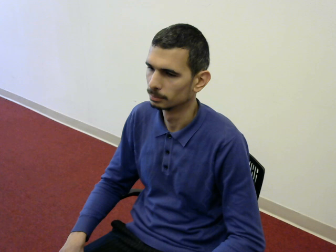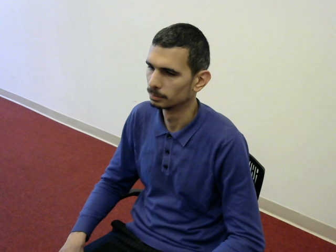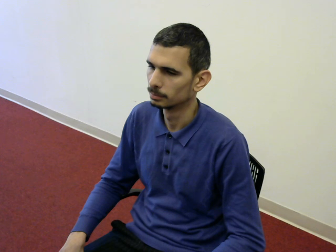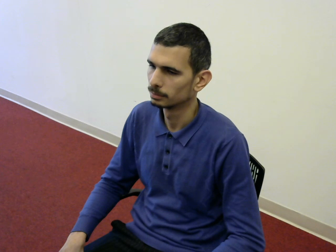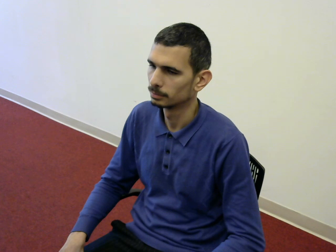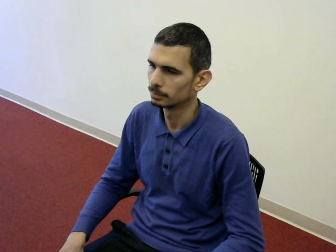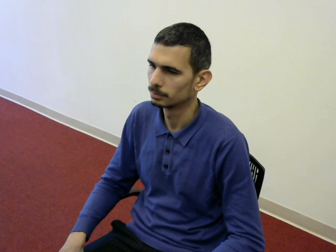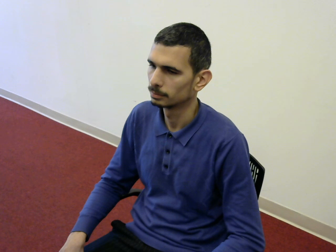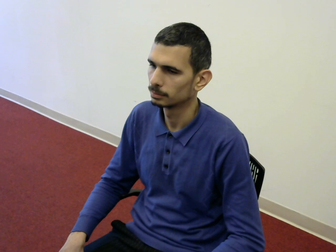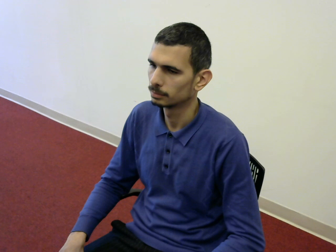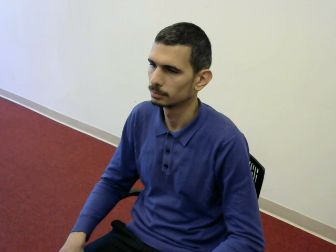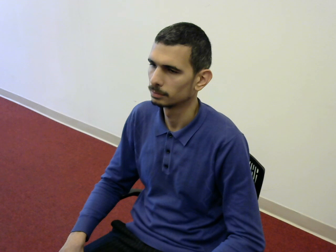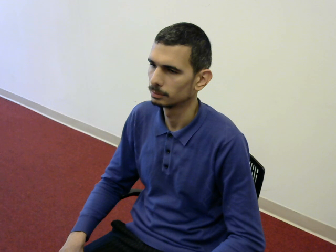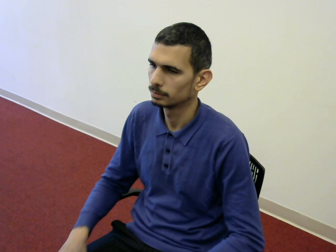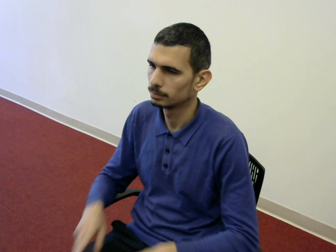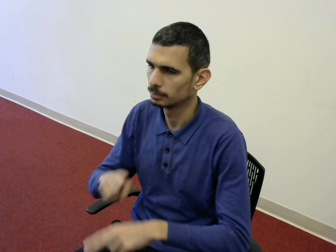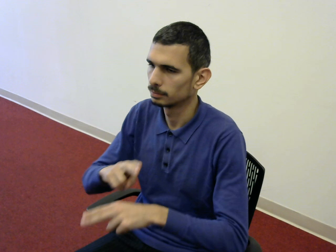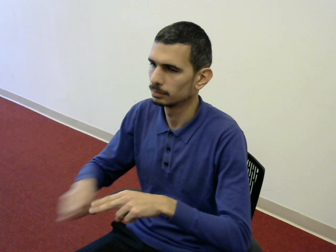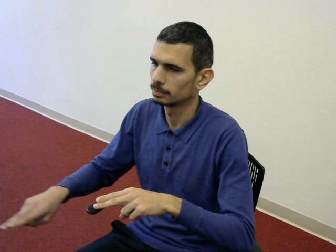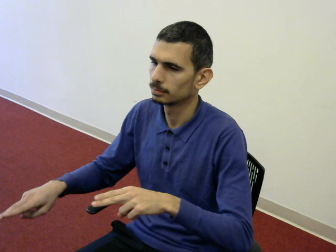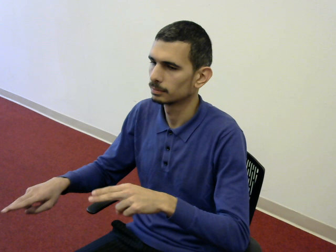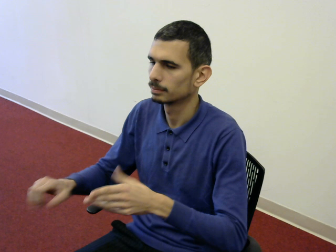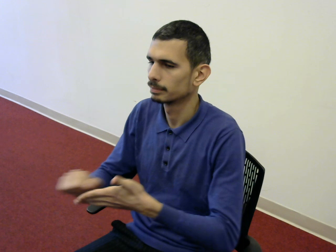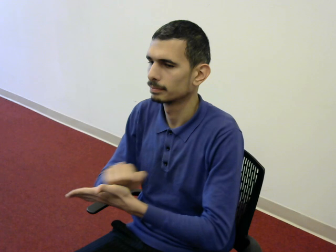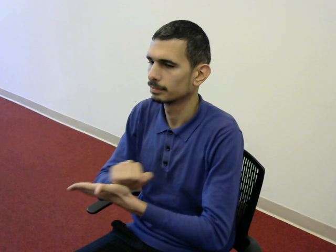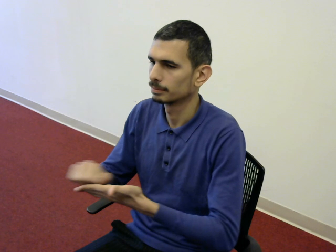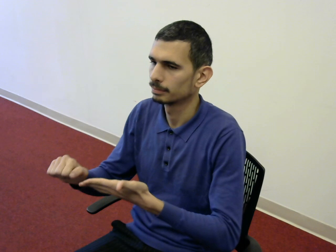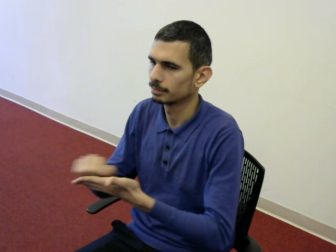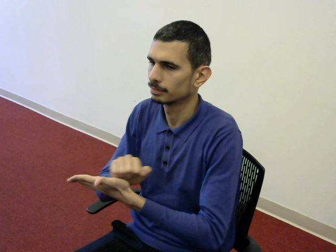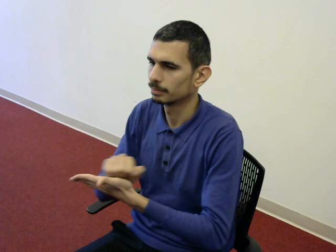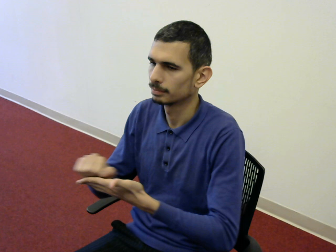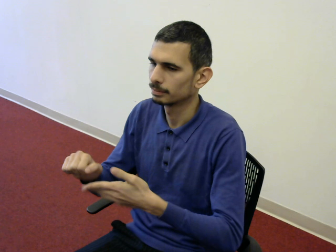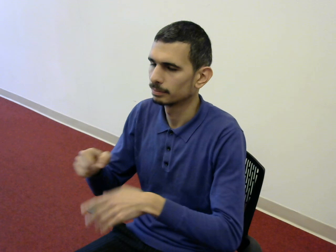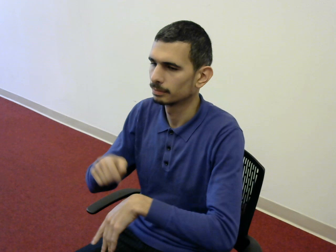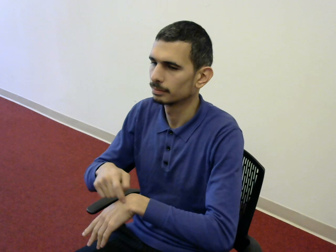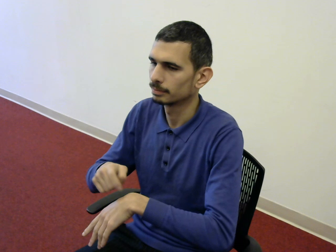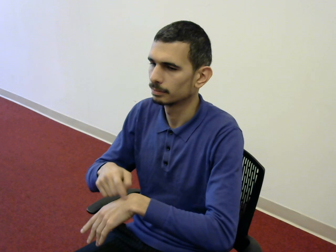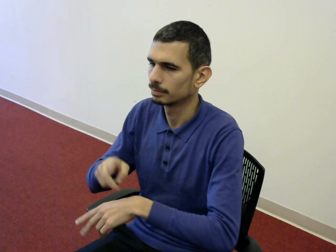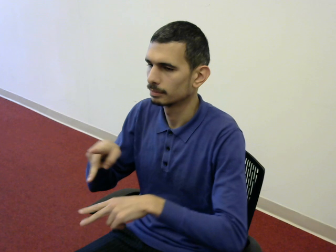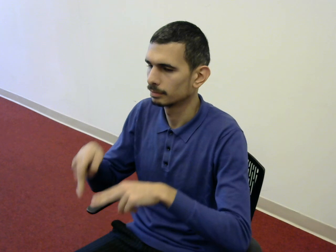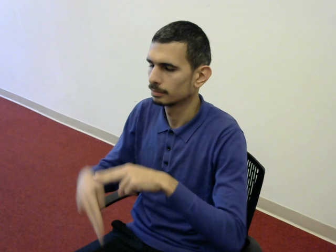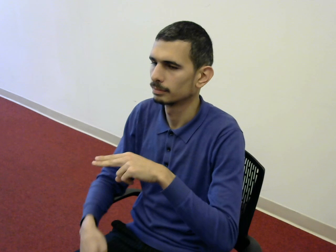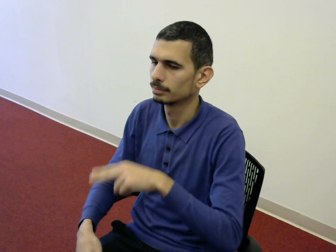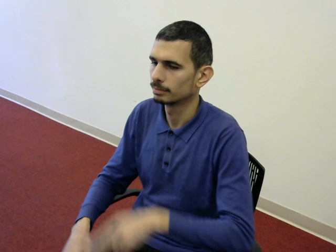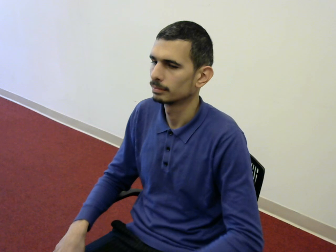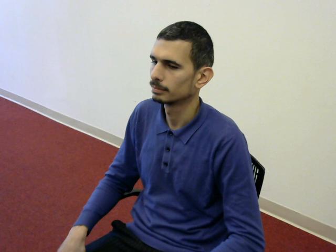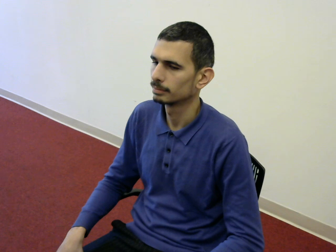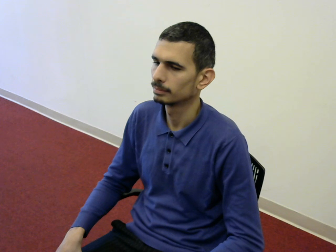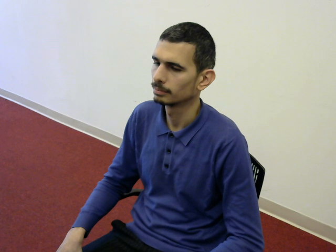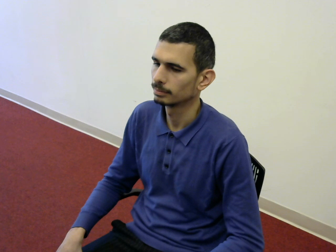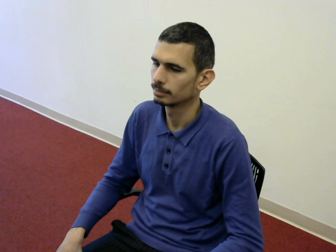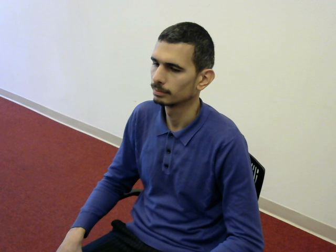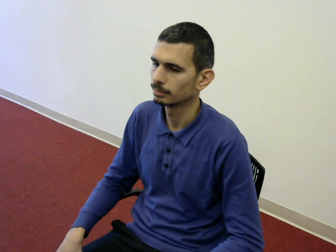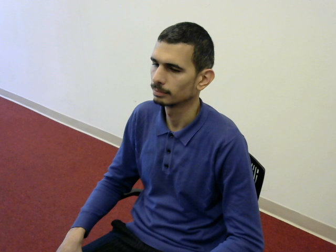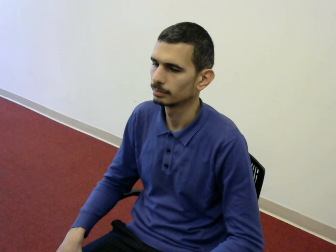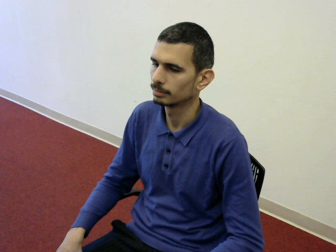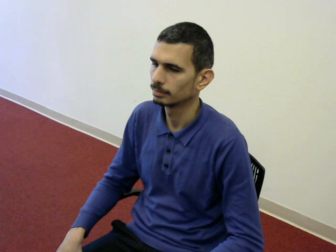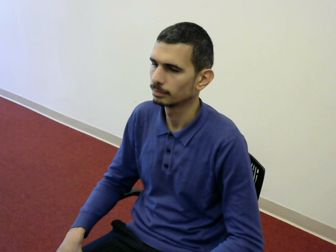İtmiş sənədin vaxtı bitib